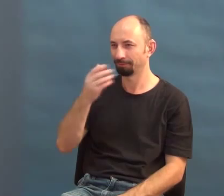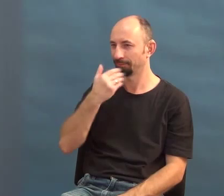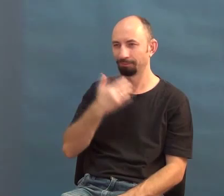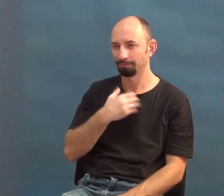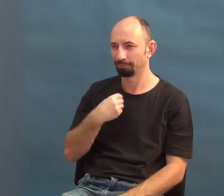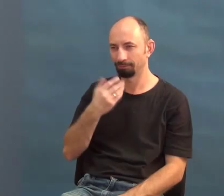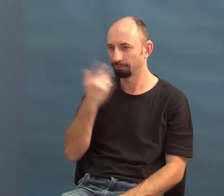W Polsce tego nie ma.